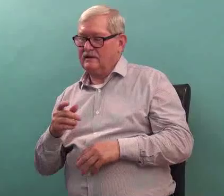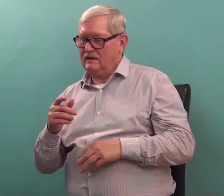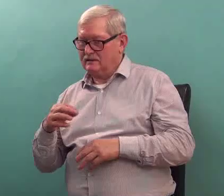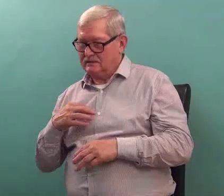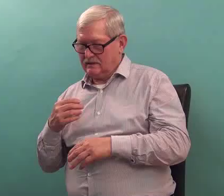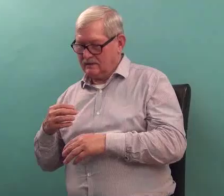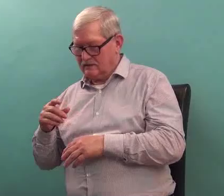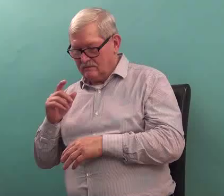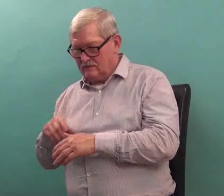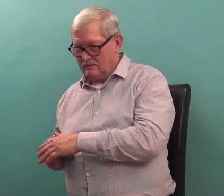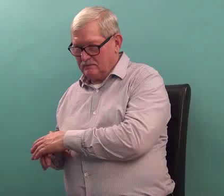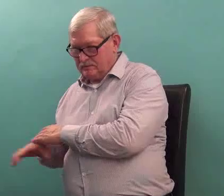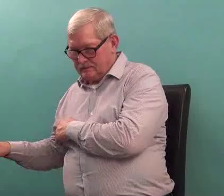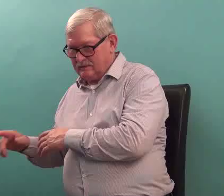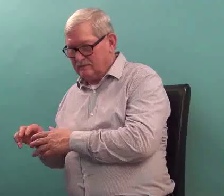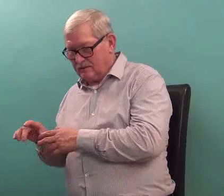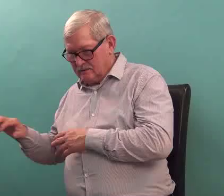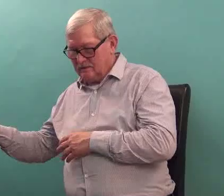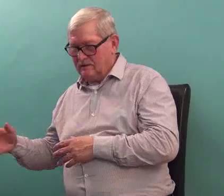Syn wychodzi, biegnie.